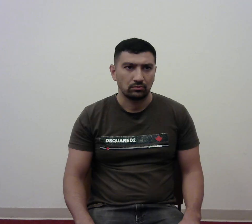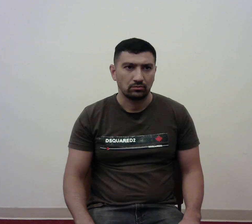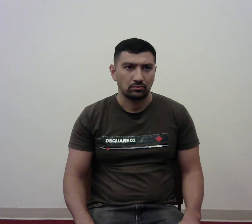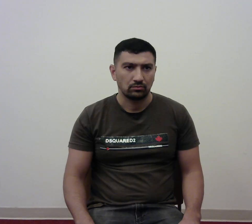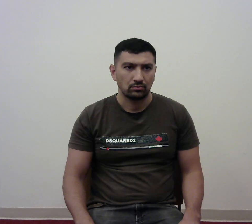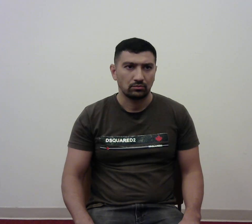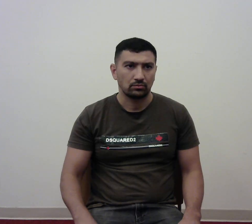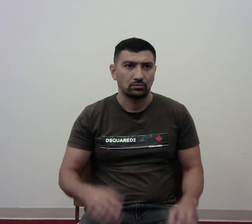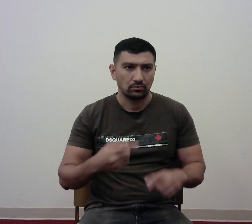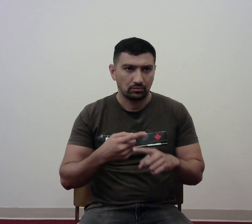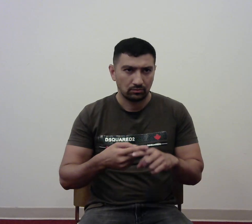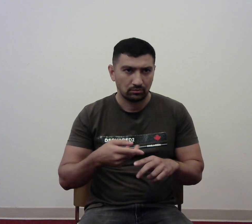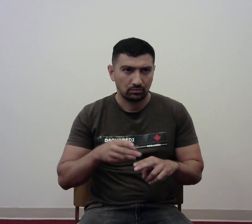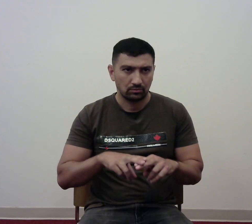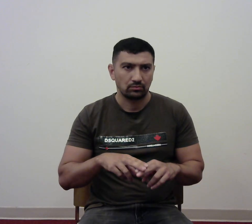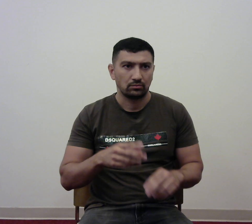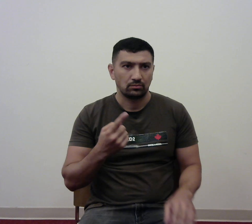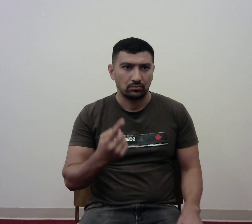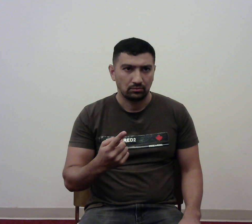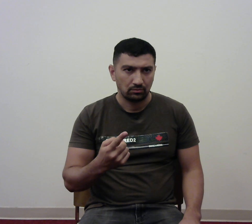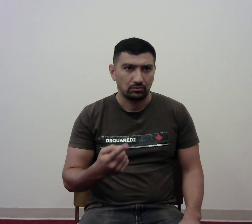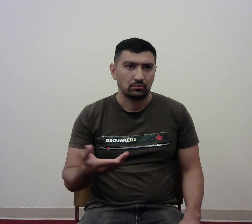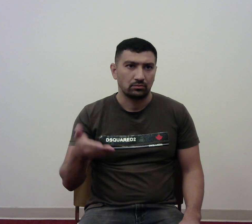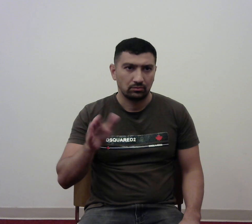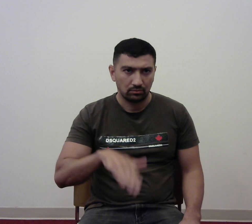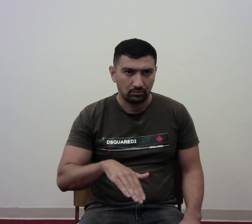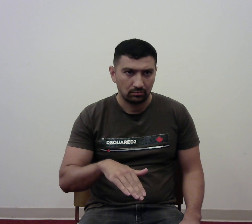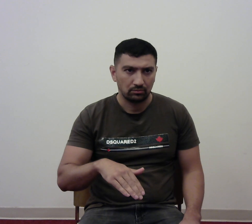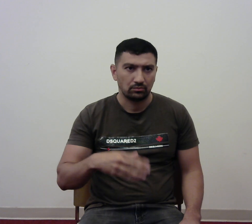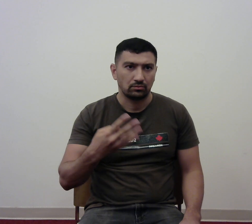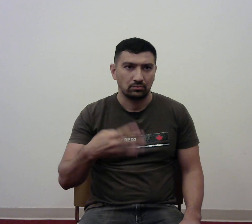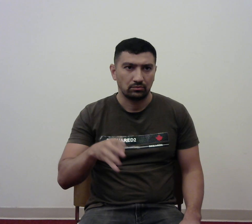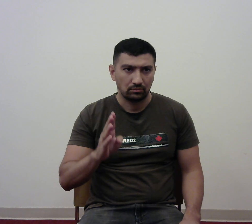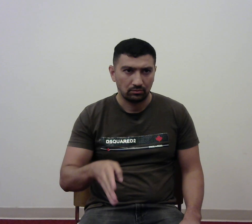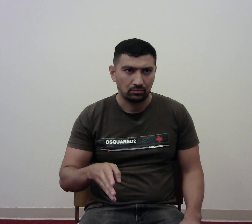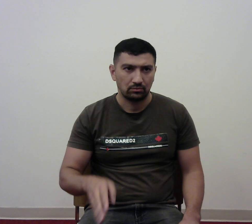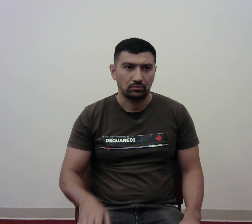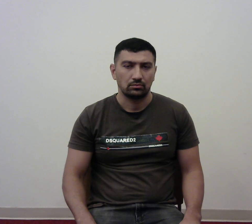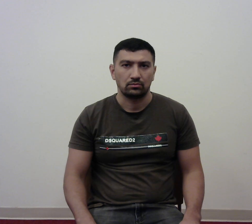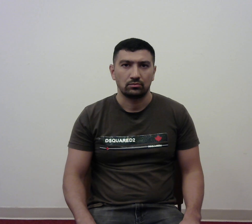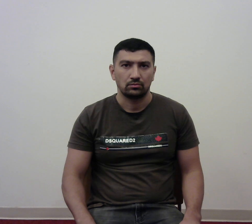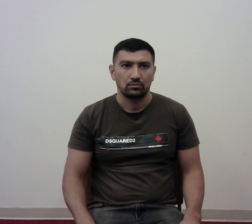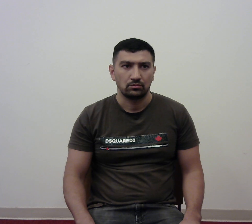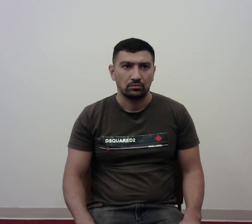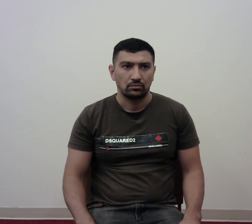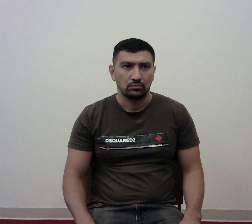Bunun bir dənəsi 40 qəpikdir